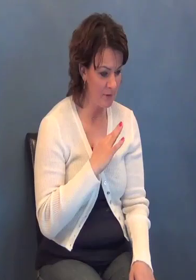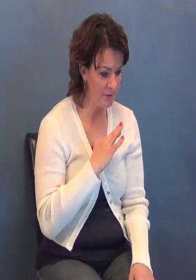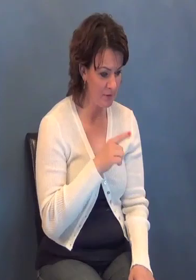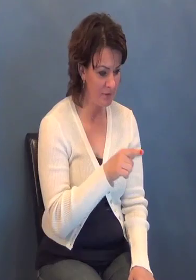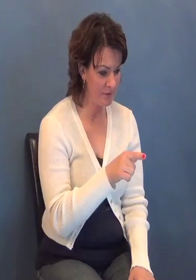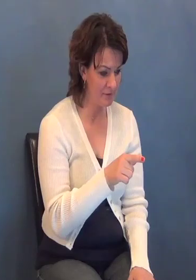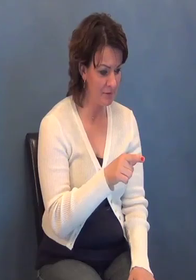Wolne.